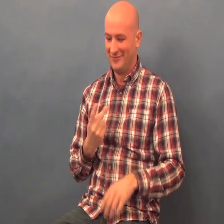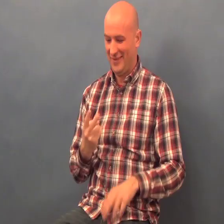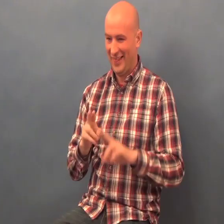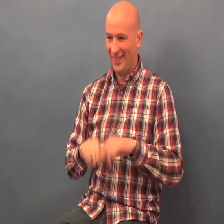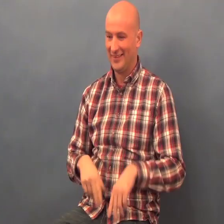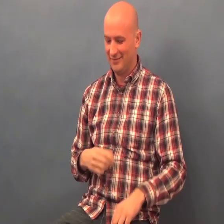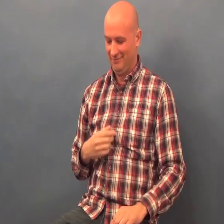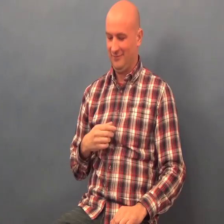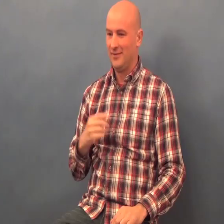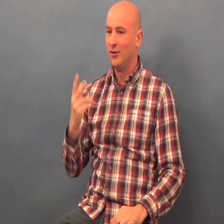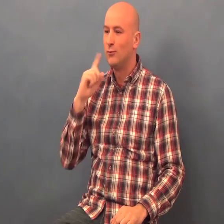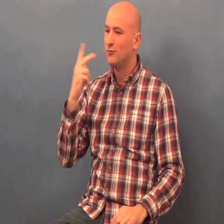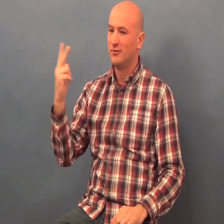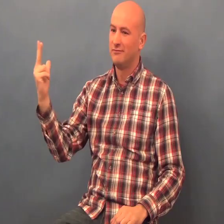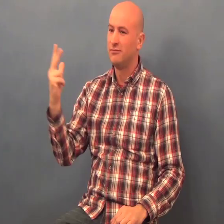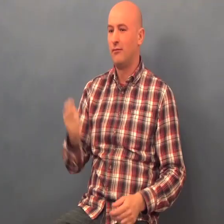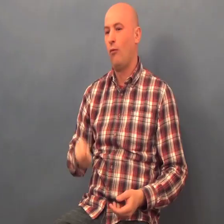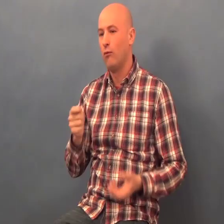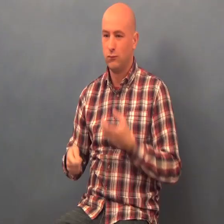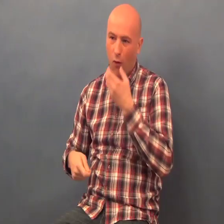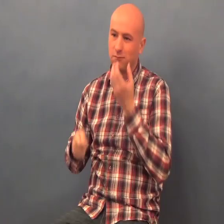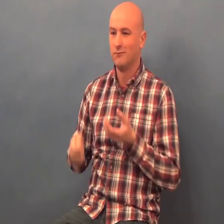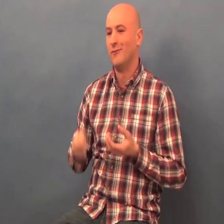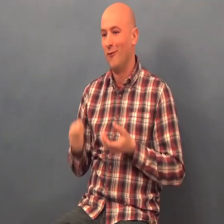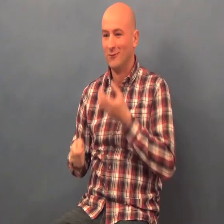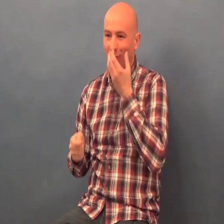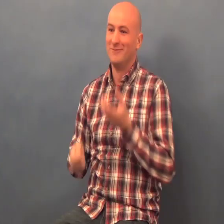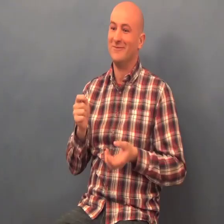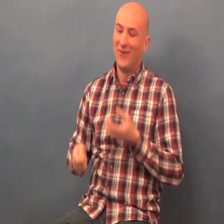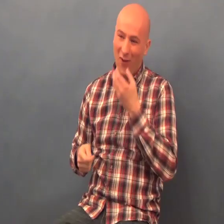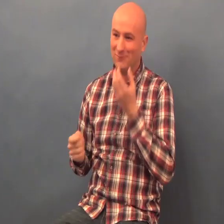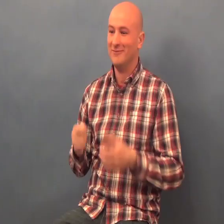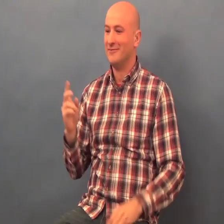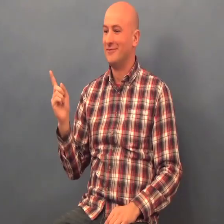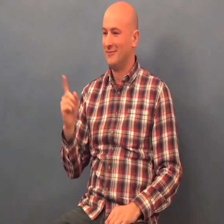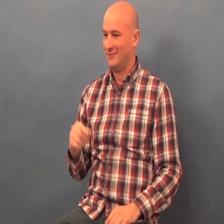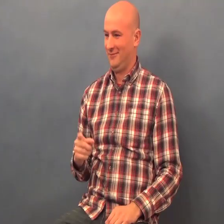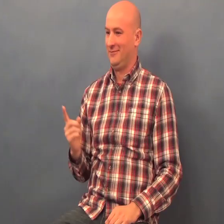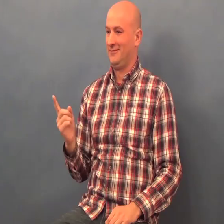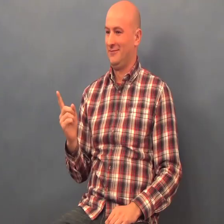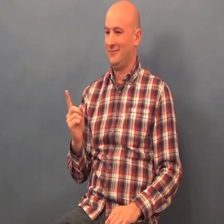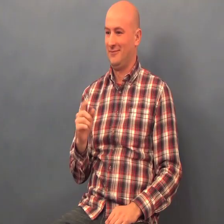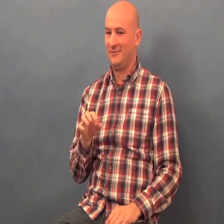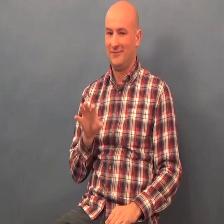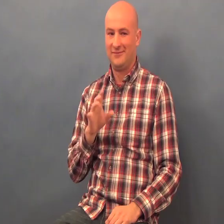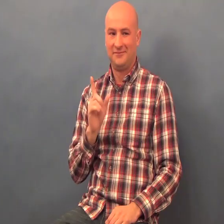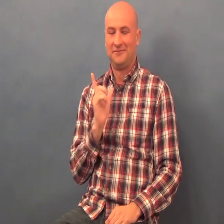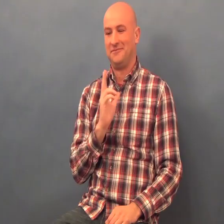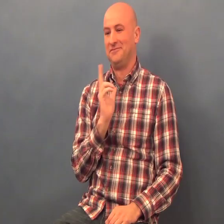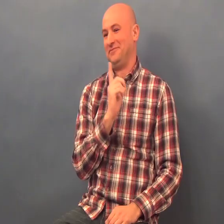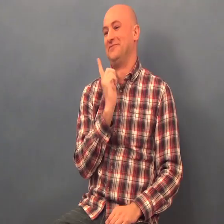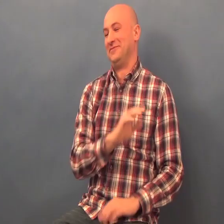Zbliżają się trzej chłopcy, jedząc gruszki. Mężczyzna patrzy na nich. Oni idą dalej.